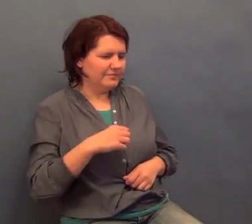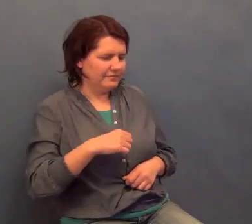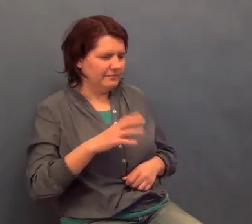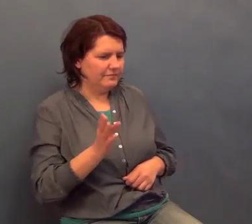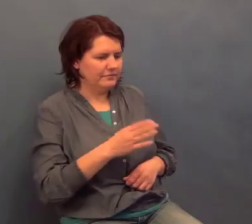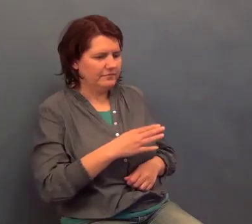Wcześniej.